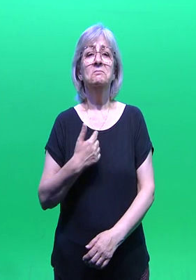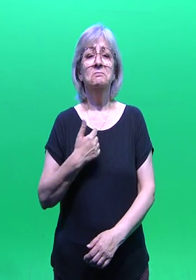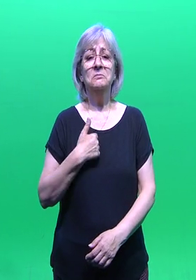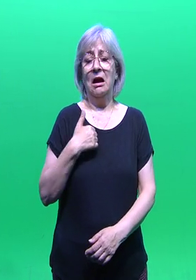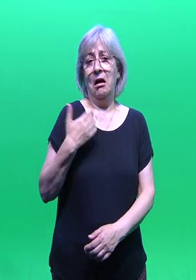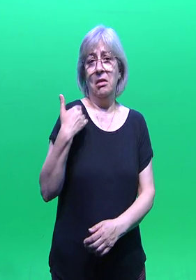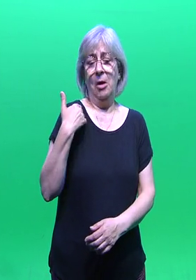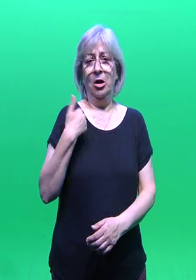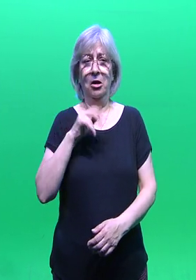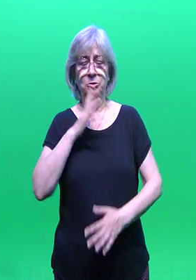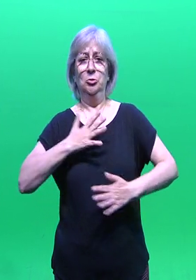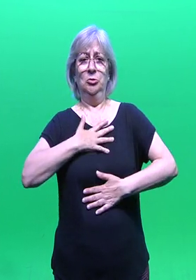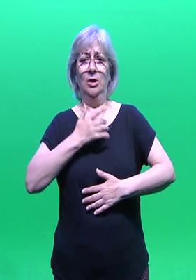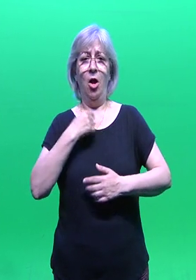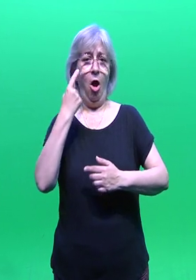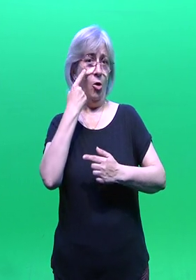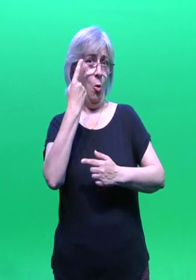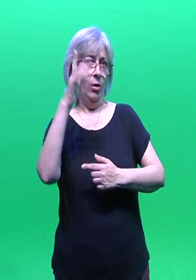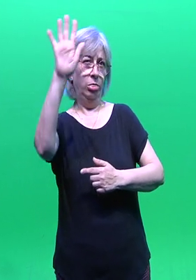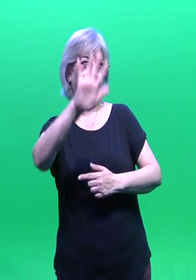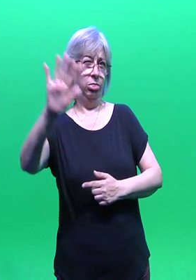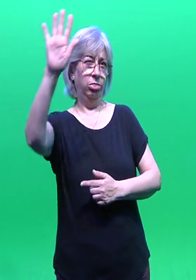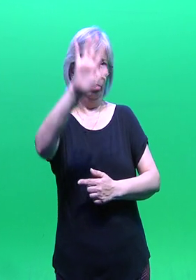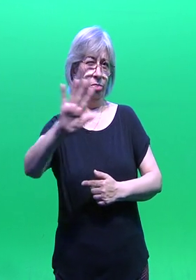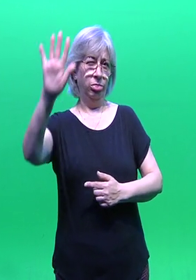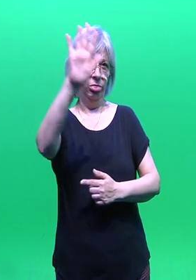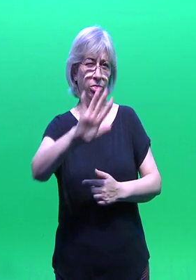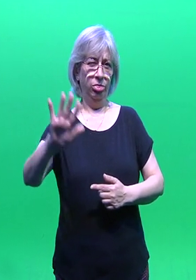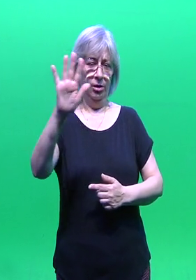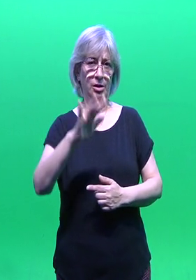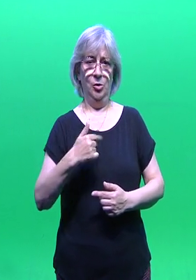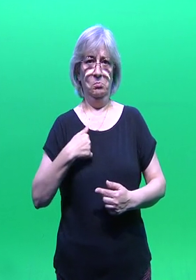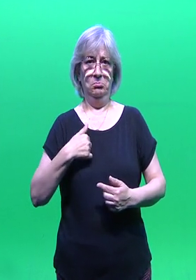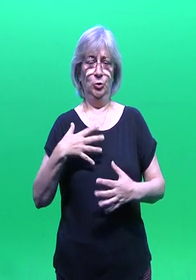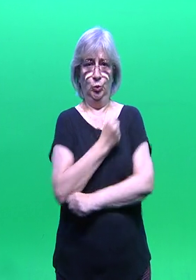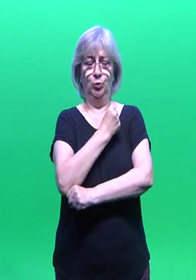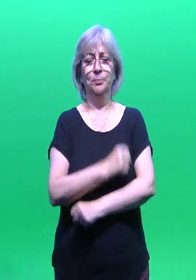Fa poc vaig tenir un ensurt perquè veia borrós de l'ull dret, estic espantada.